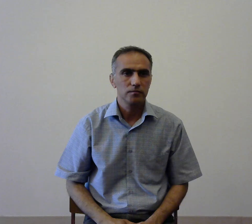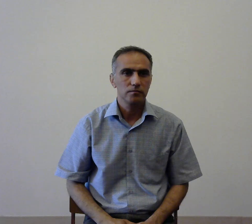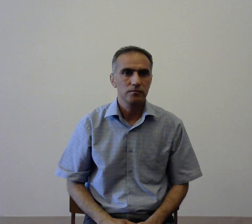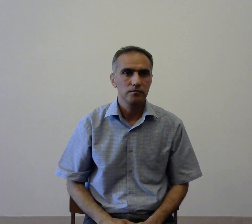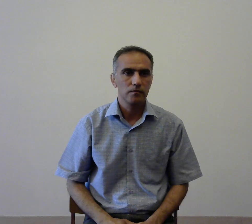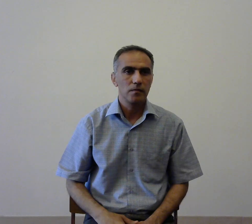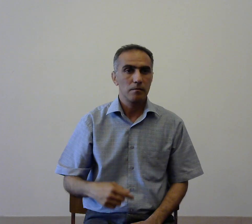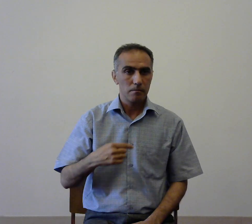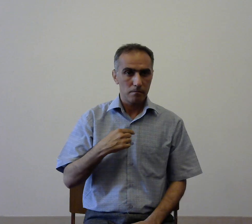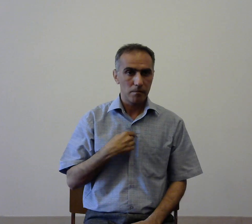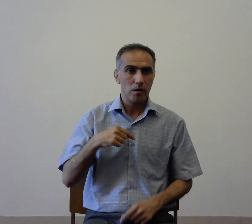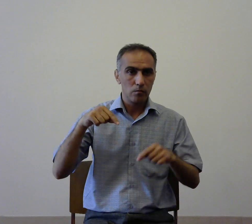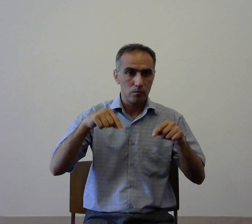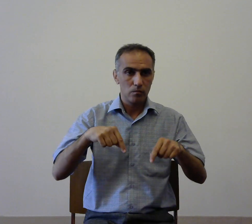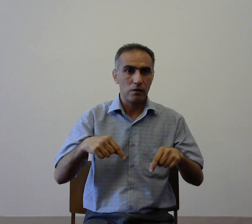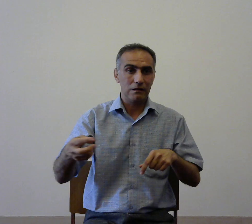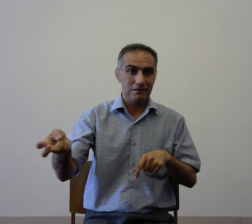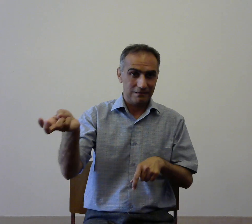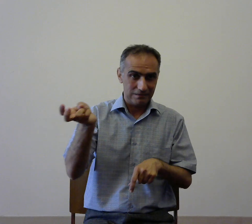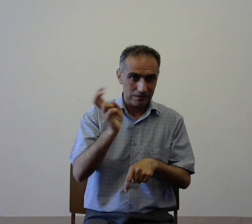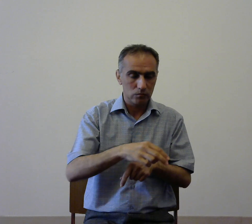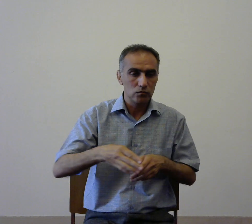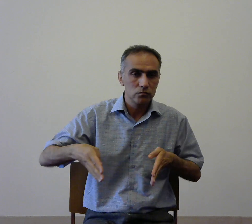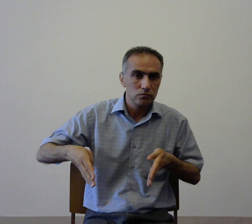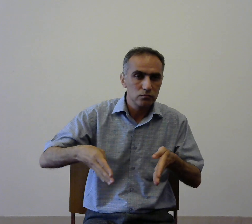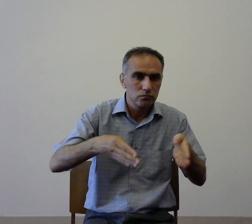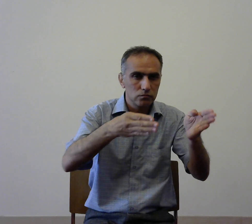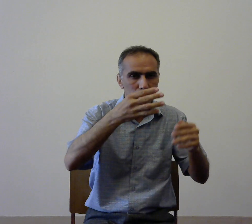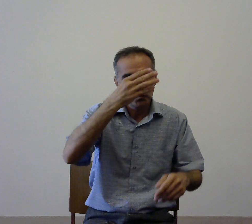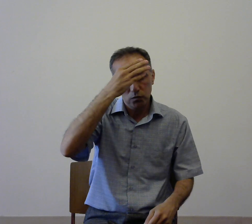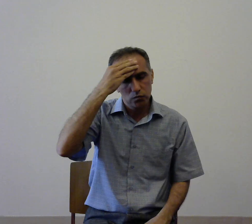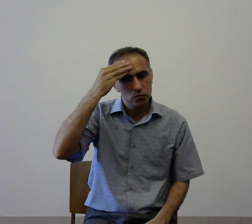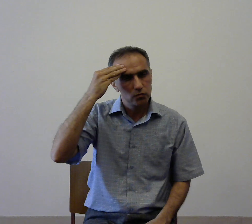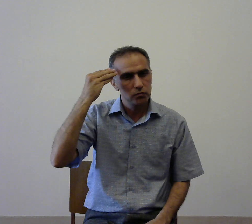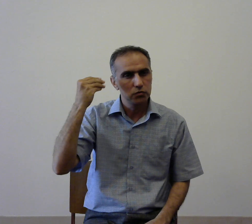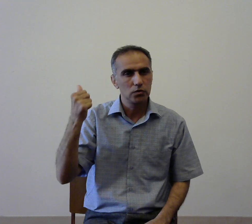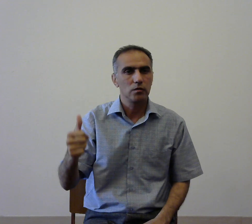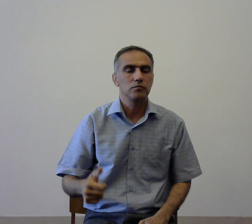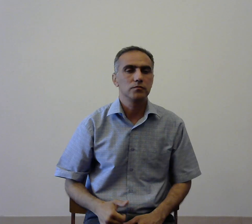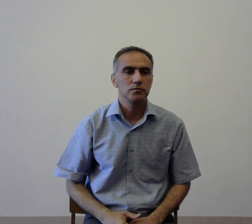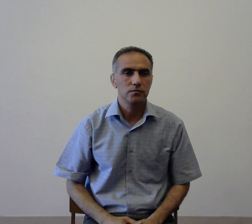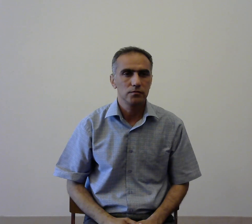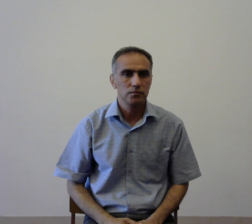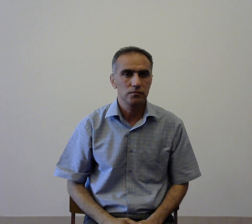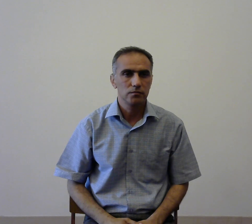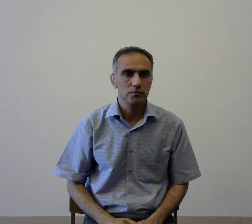Mən bura gələn yolu unutmuşam